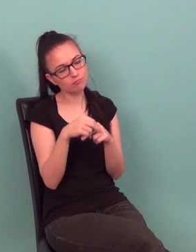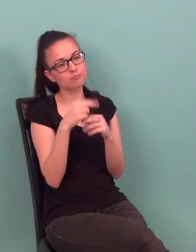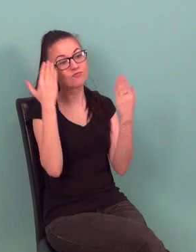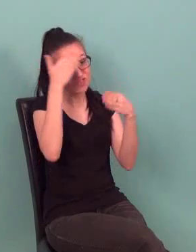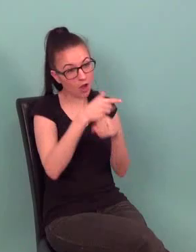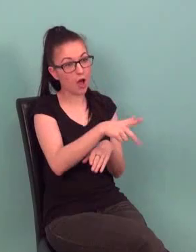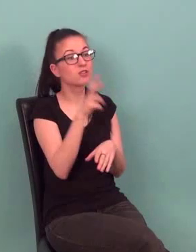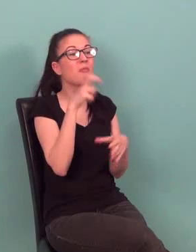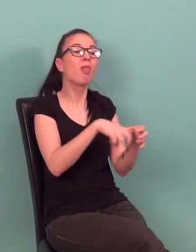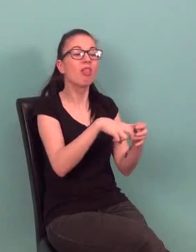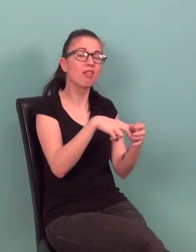Wieczorem żaba zaczyna się ruszać w słoju.